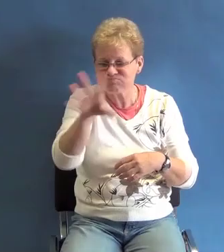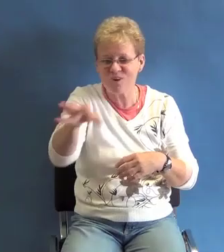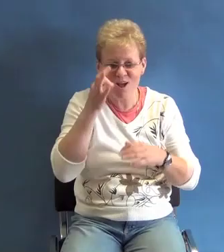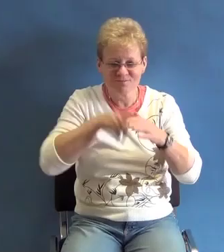Co zrobiła?